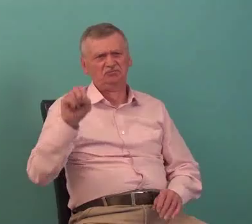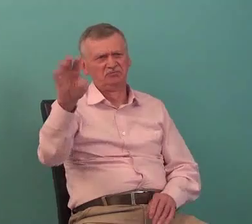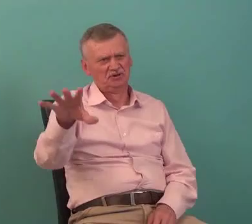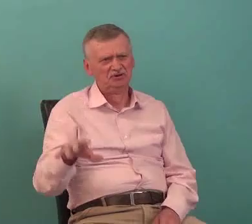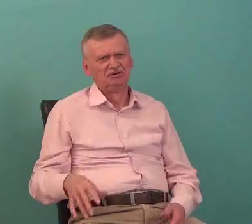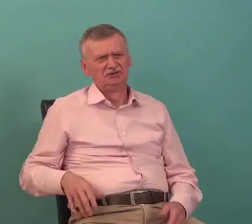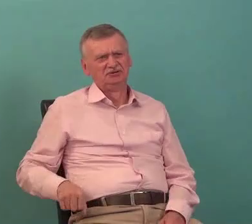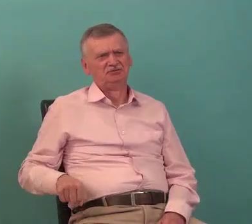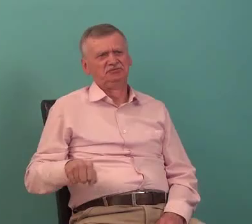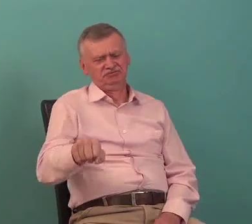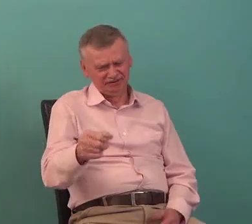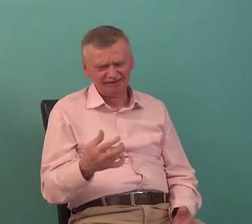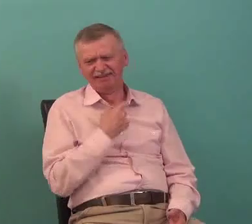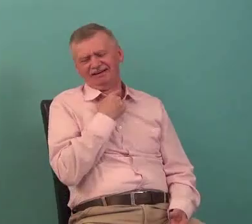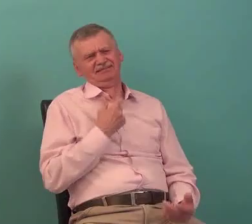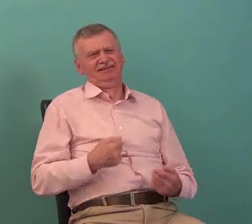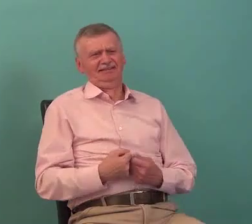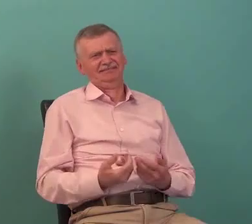Odprowadzam go za rękę, dlatego nie mogę w tym terminie.